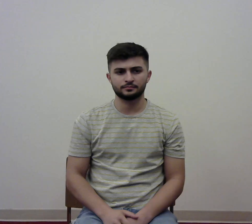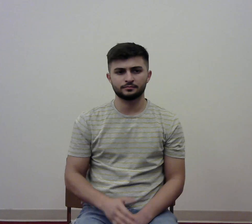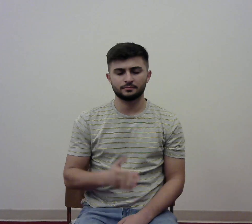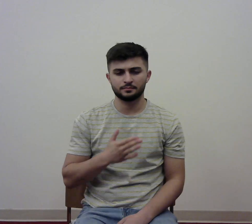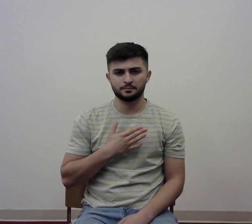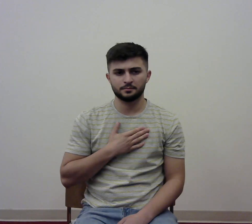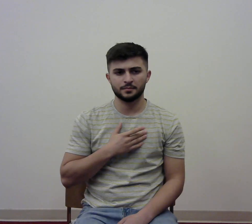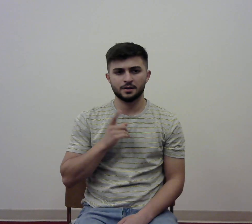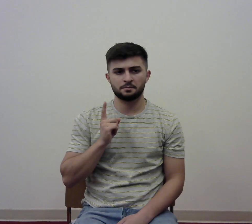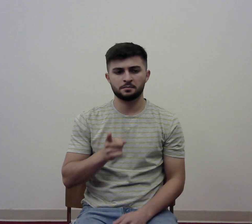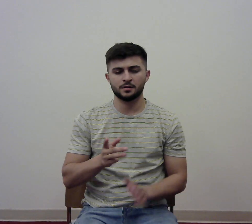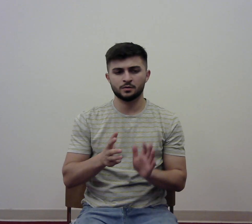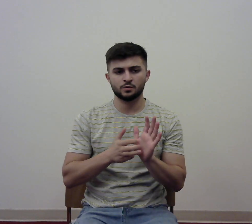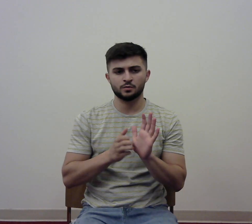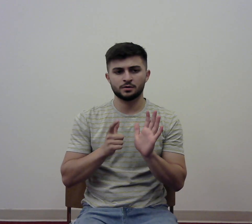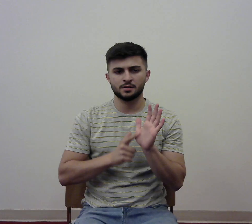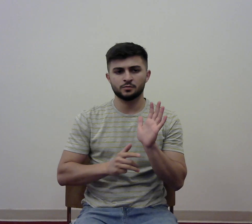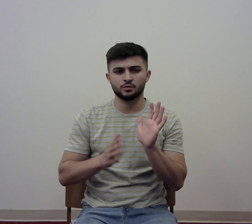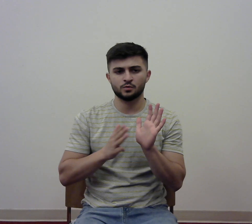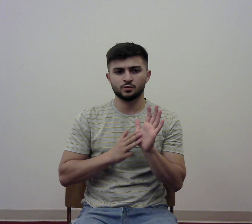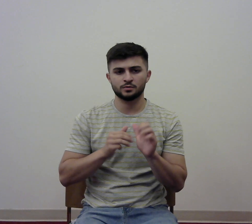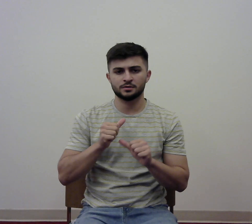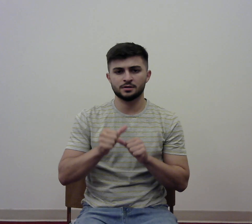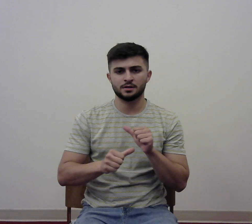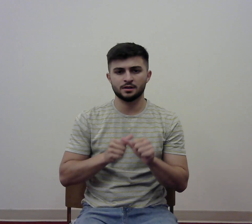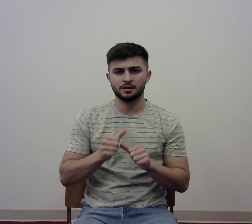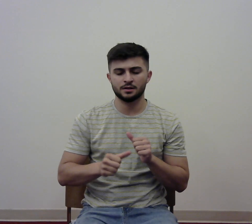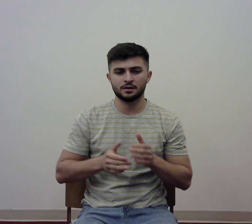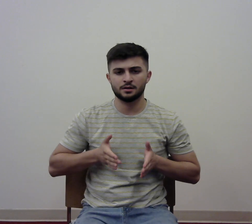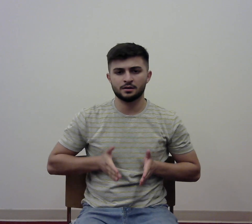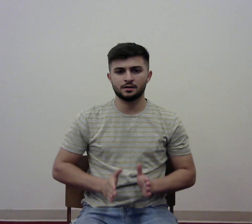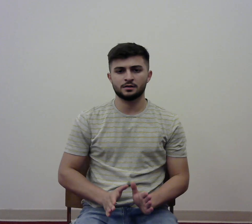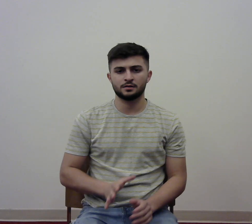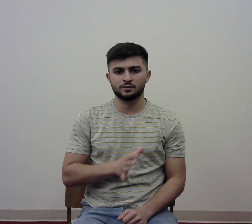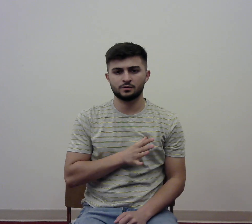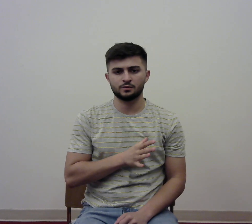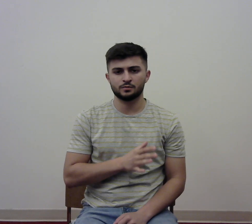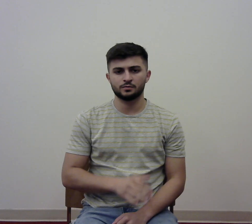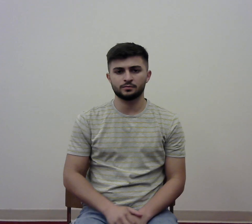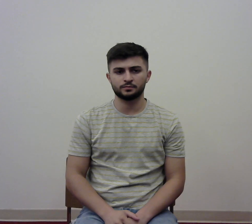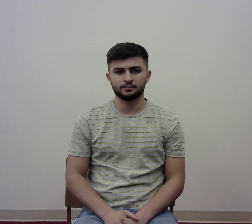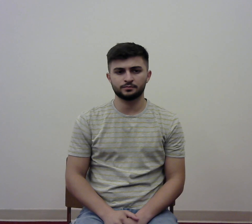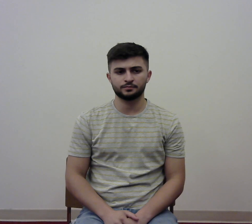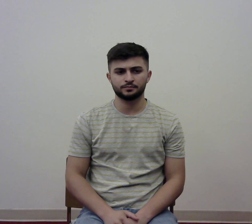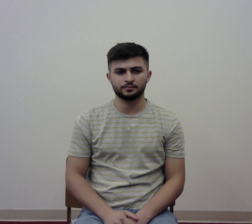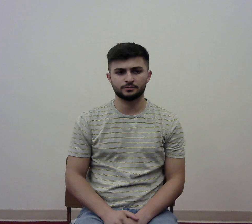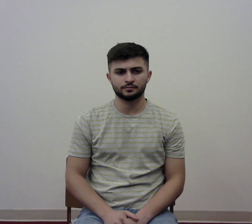Mən 1979-cu ildə anadan olmuşam